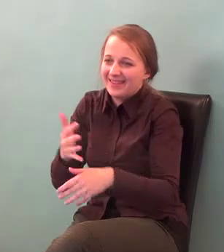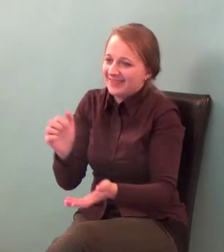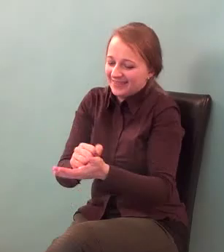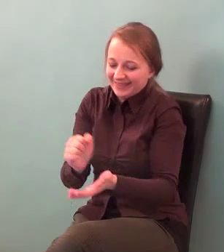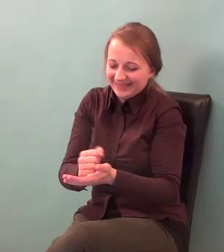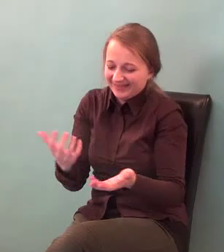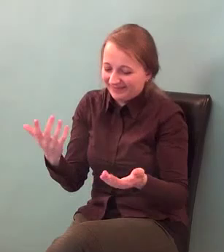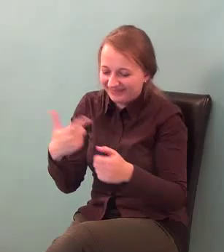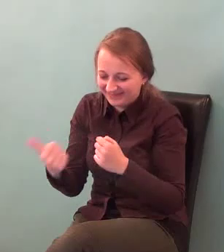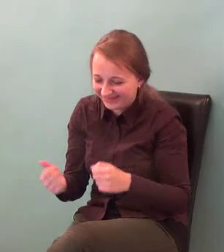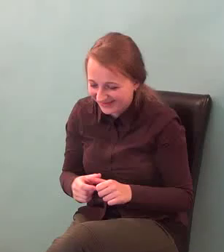Jestem zajęta do dwudziestej pierwszej.